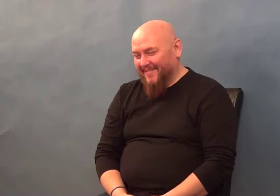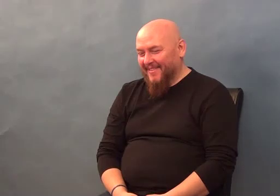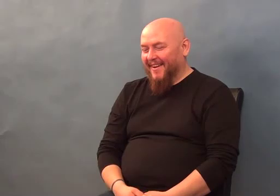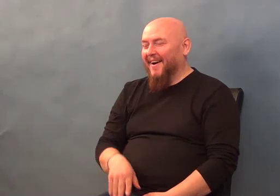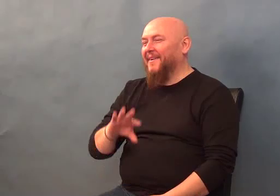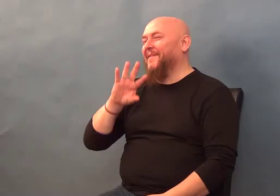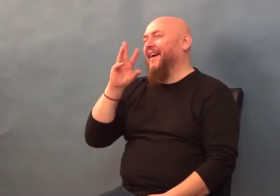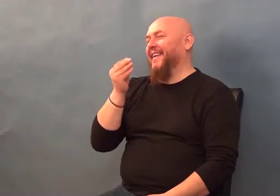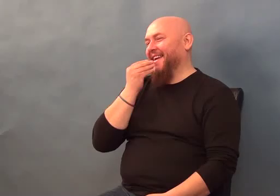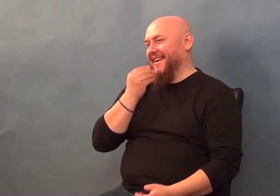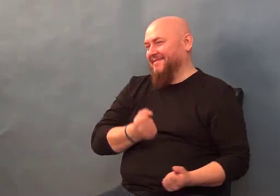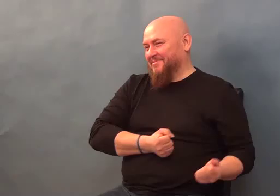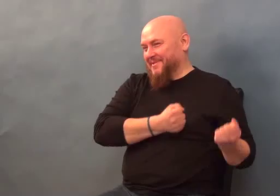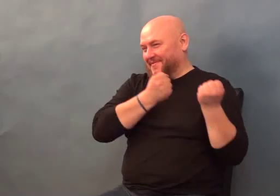Ładna Myszka przyniosła jedzenie.